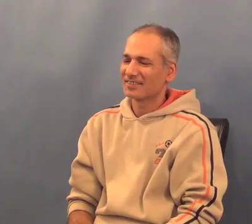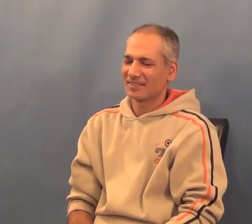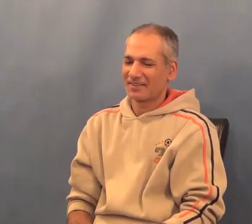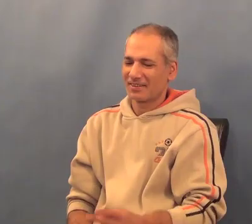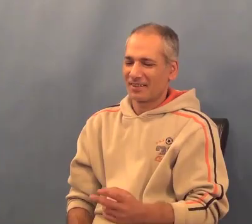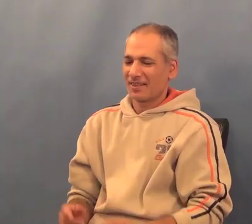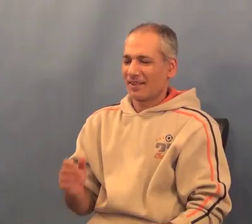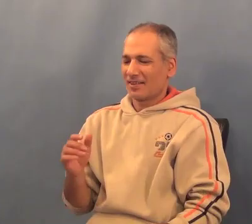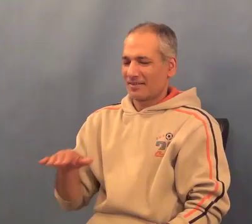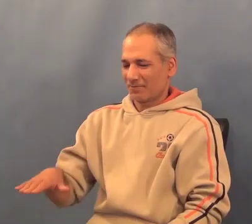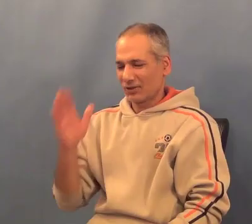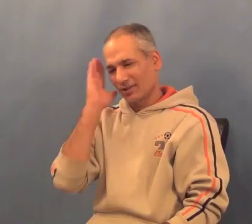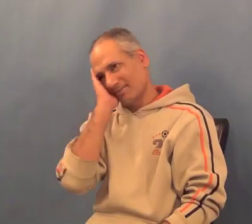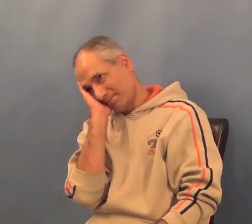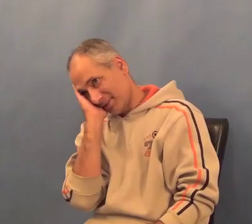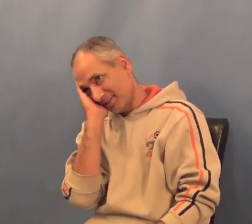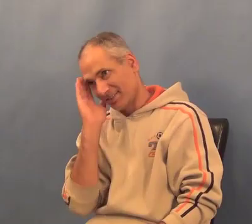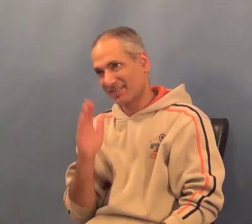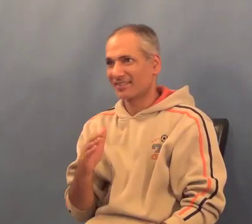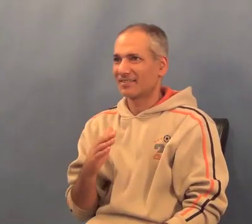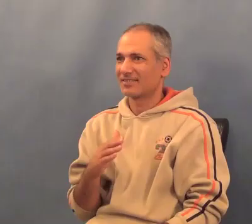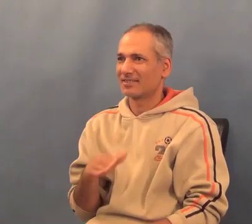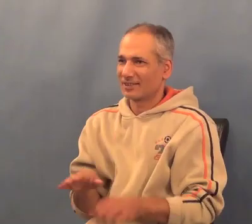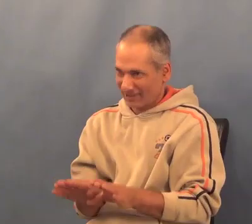Mały poszedł spać, a pies siedział.